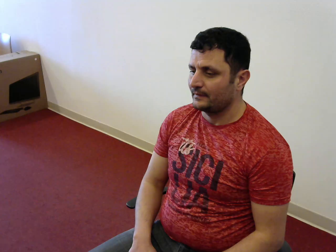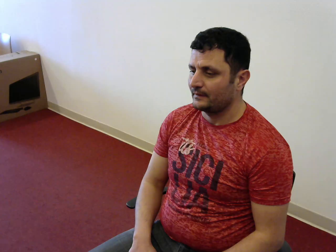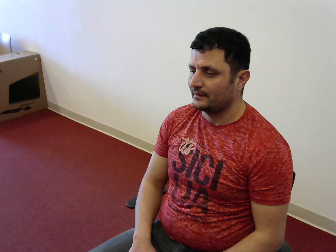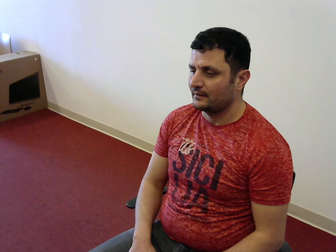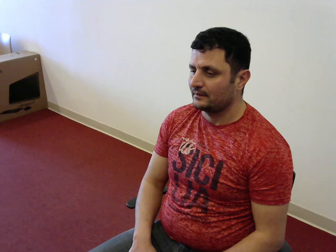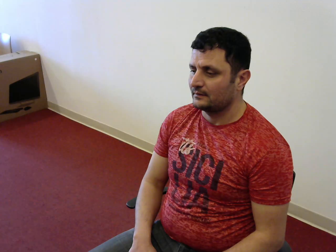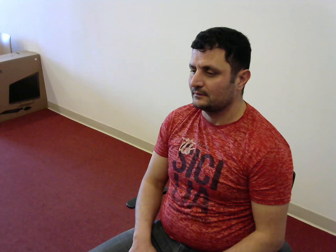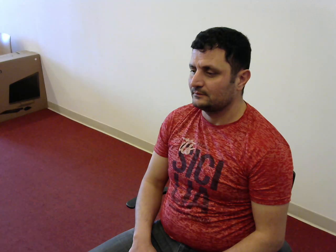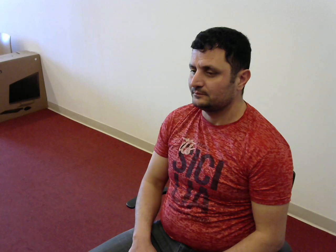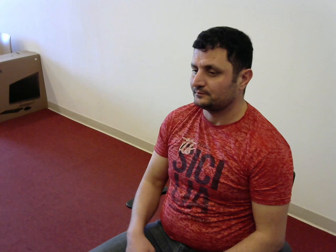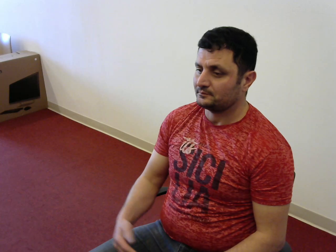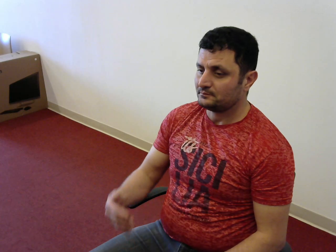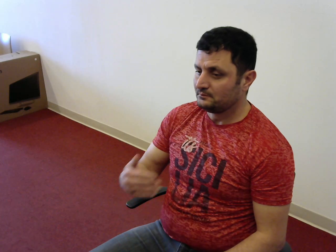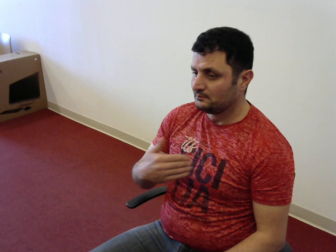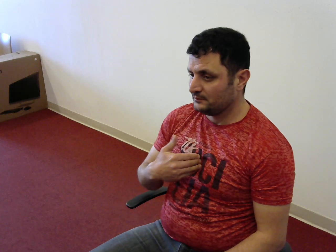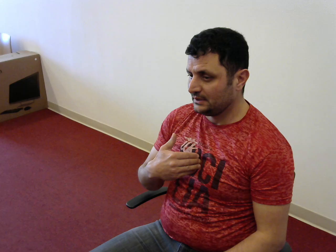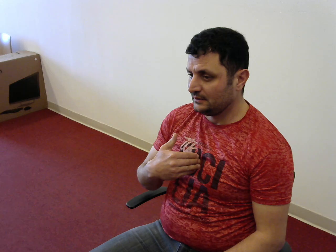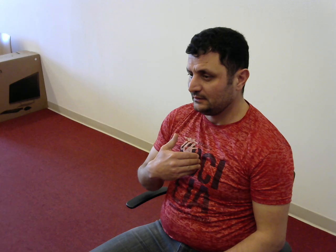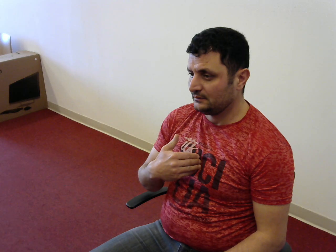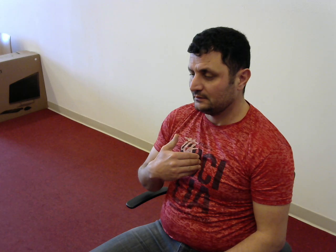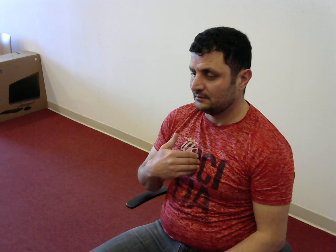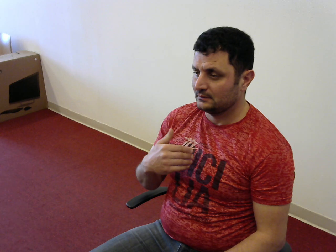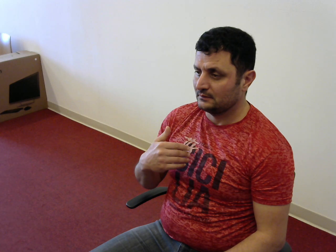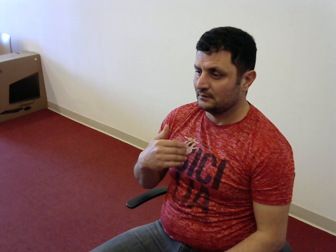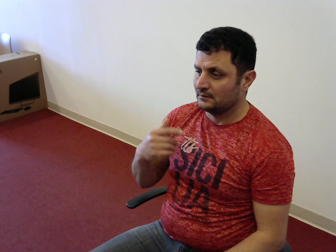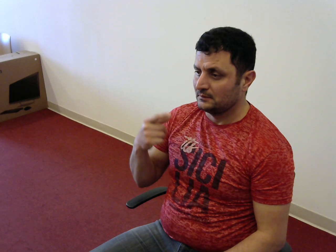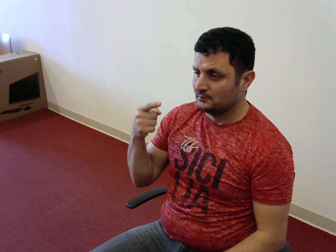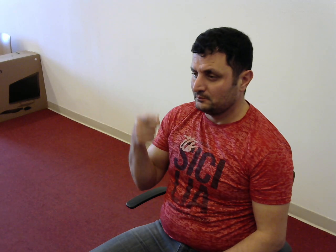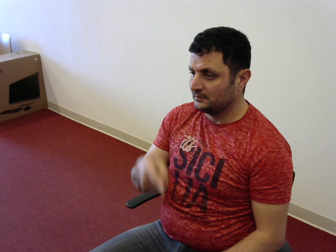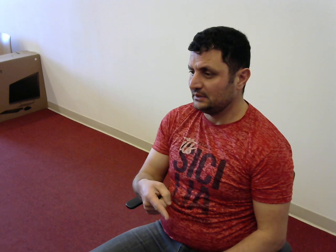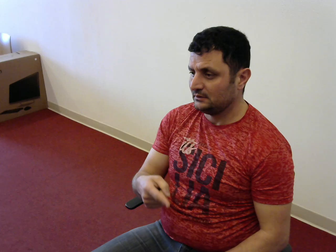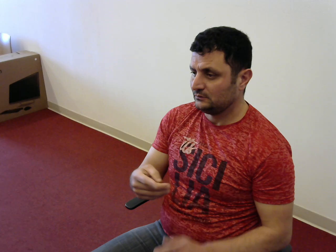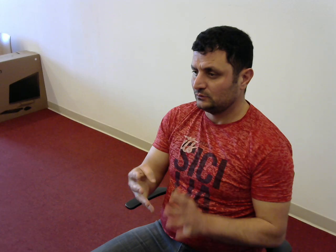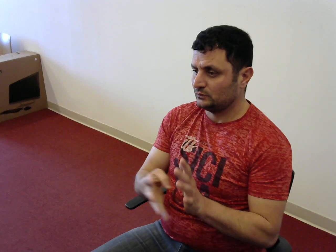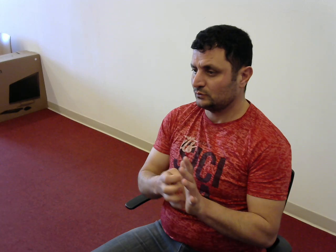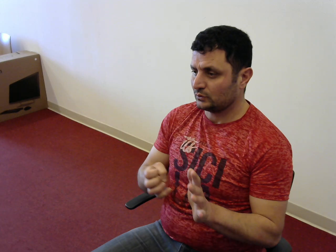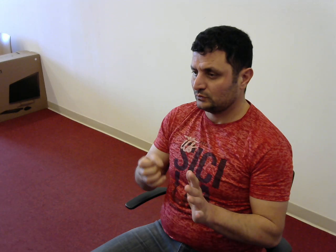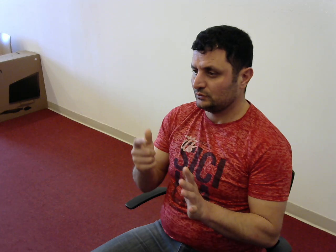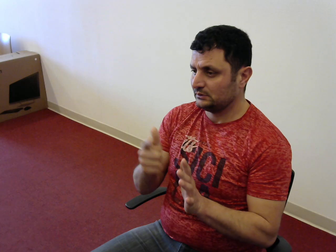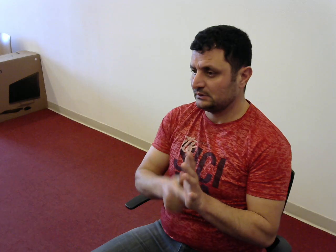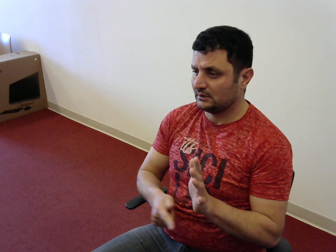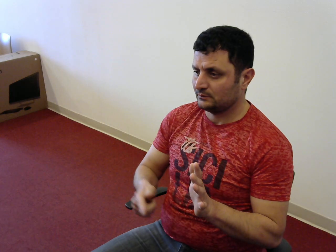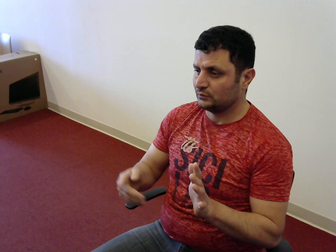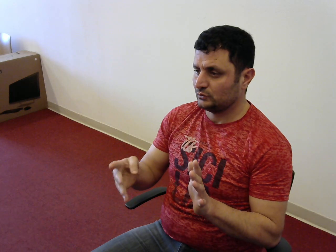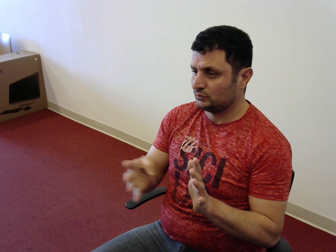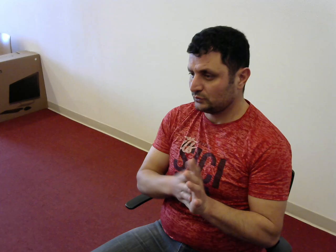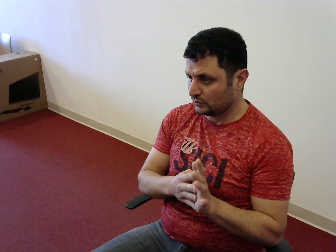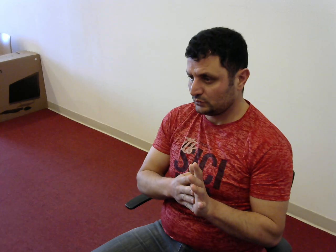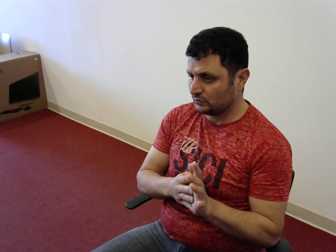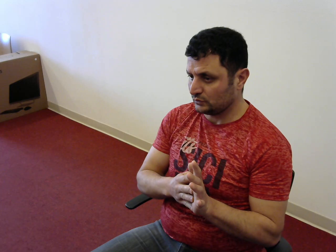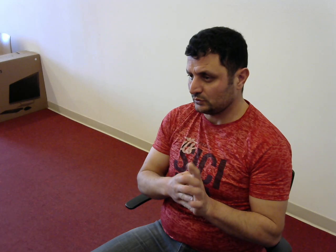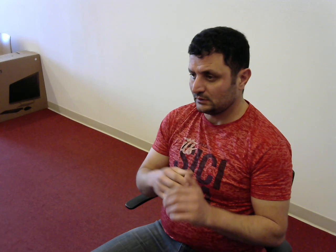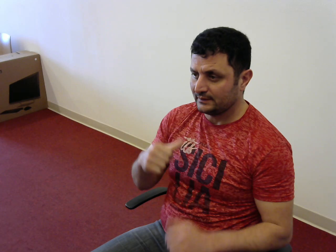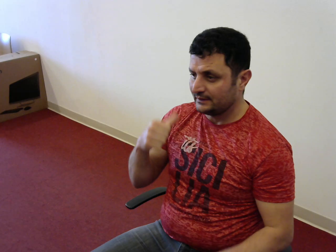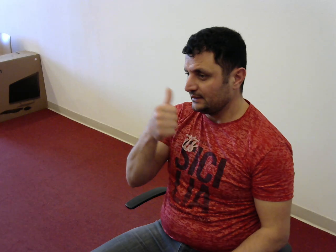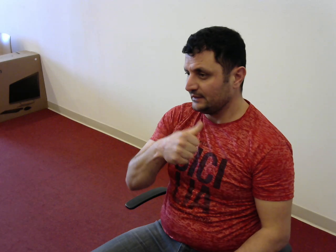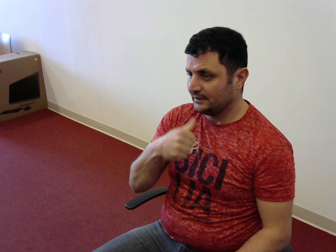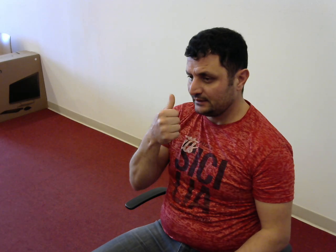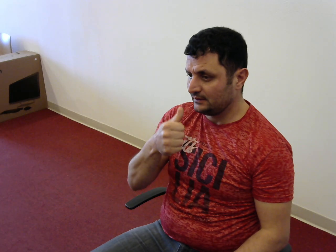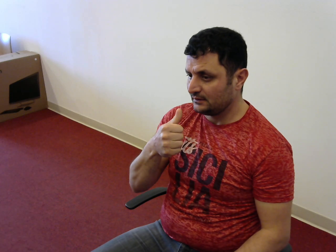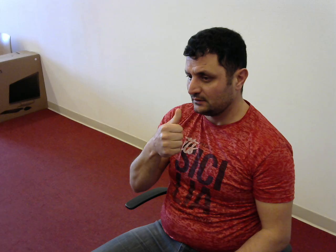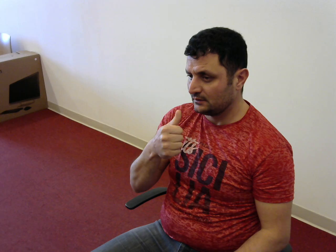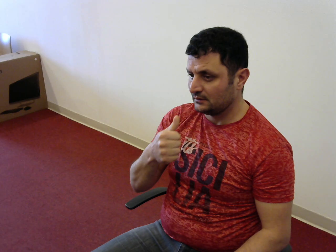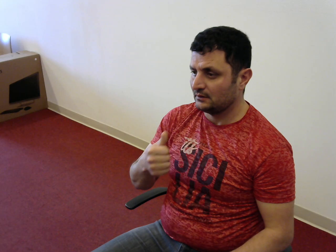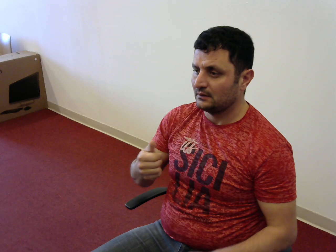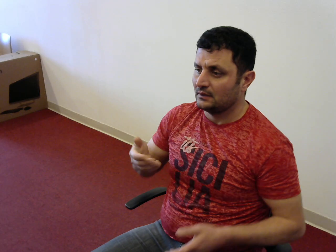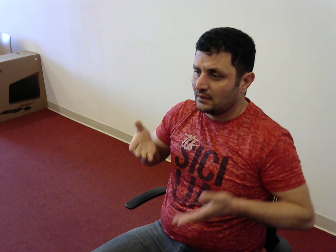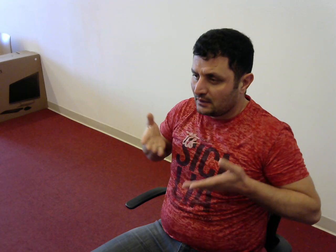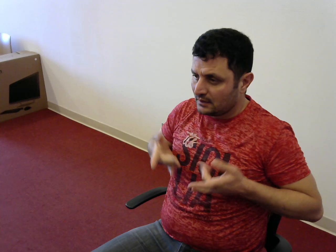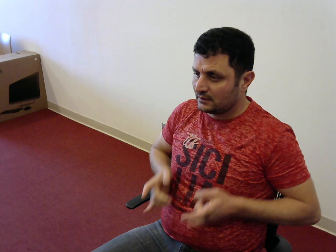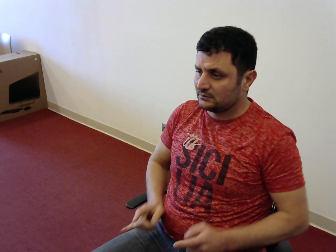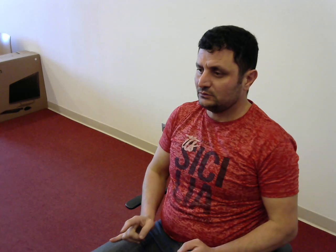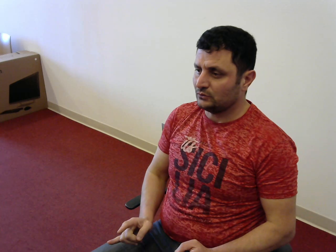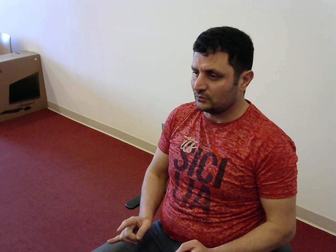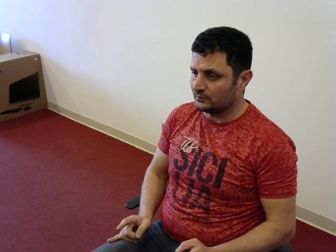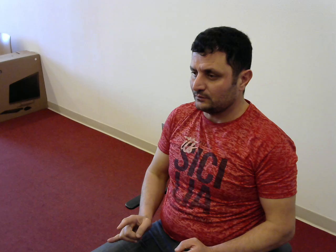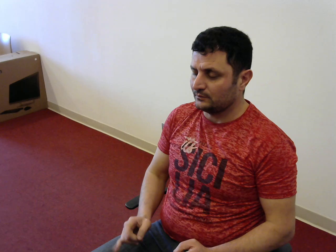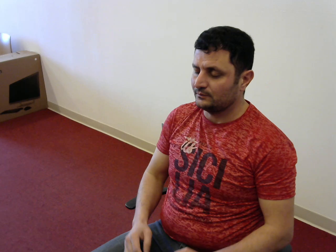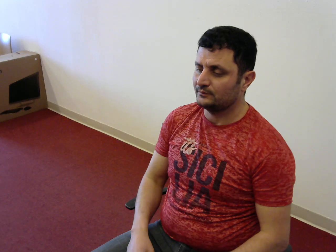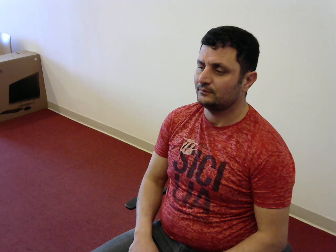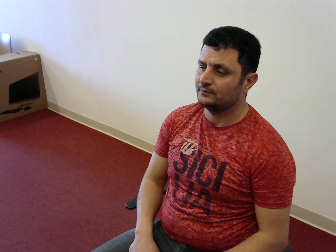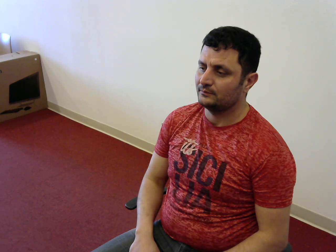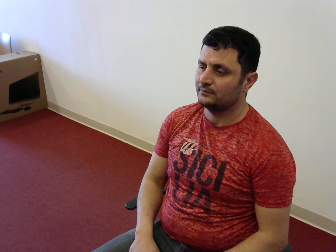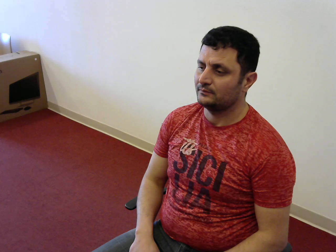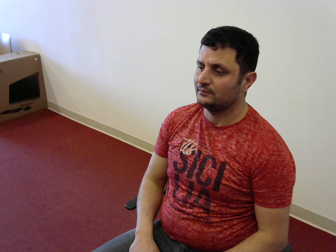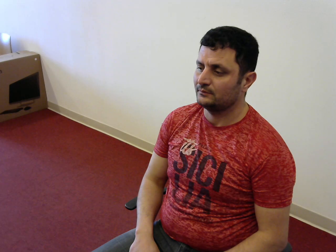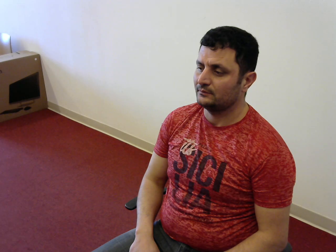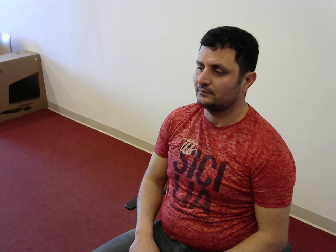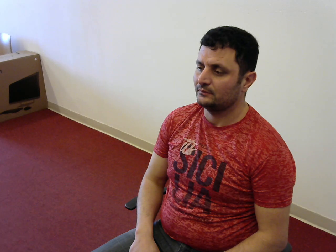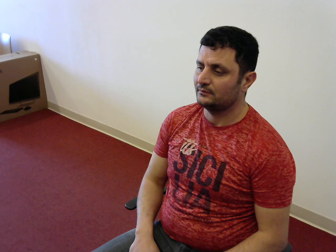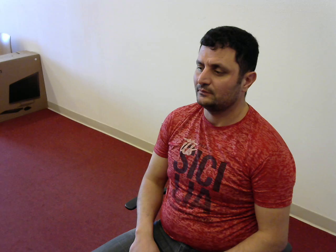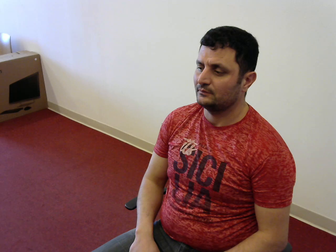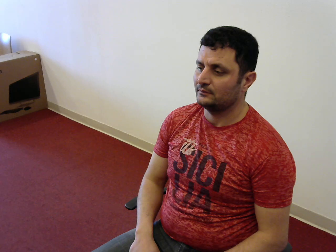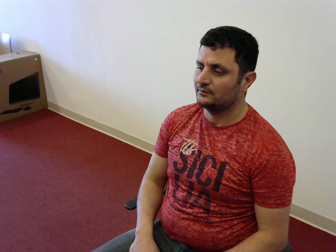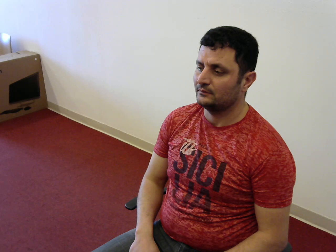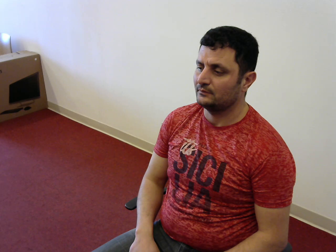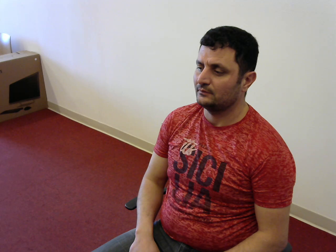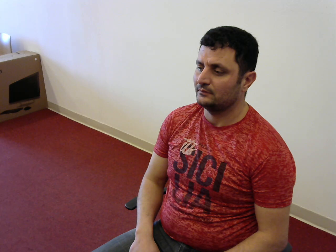Mən 1979-cu ildə anadan olmuşam